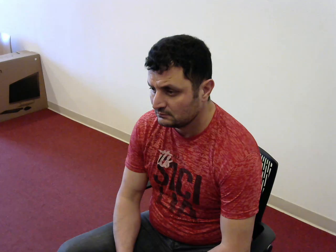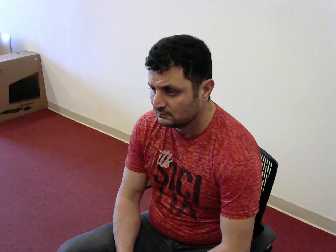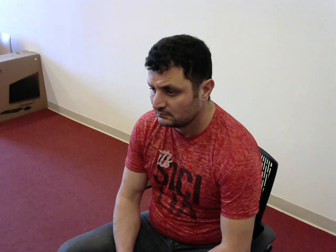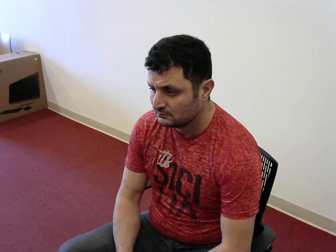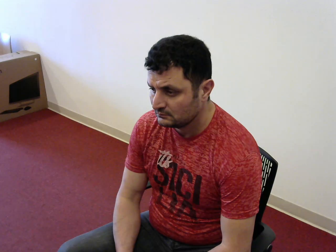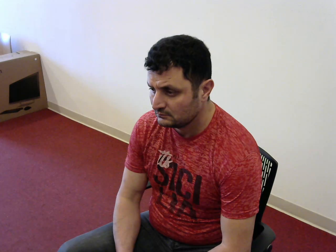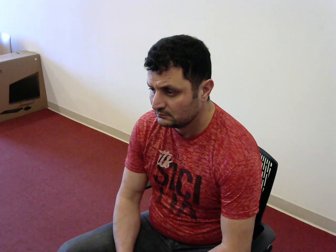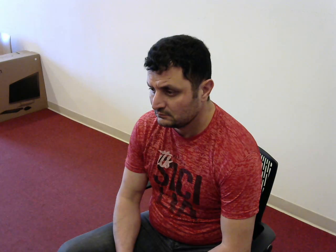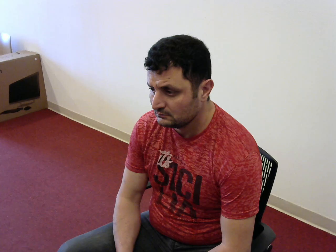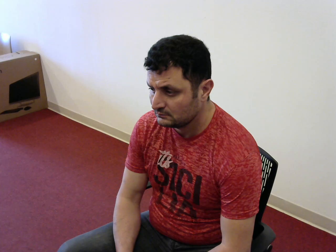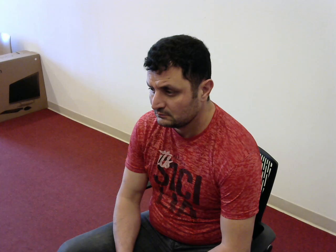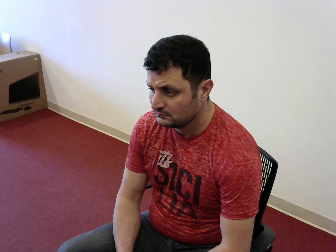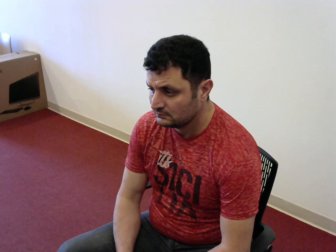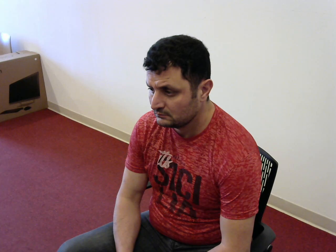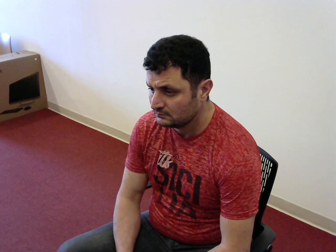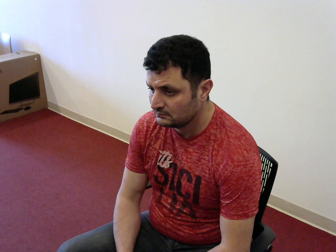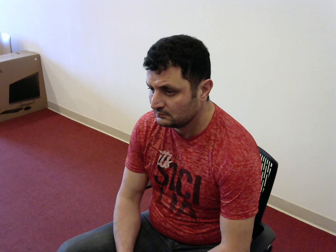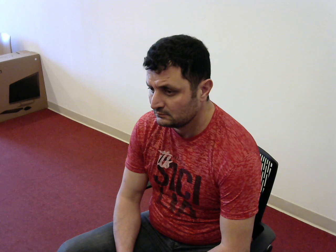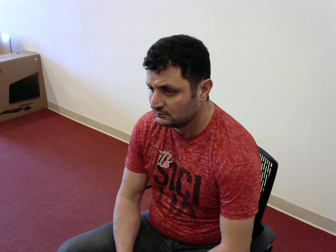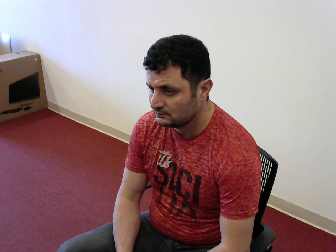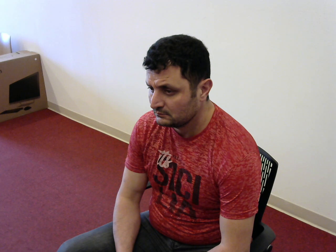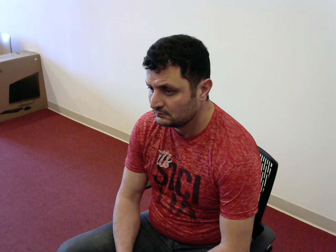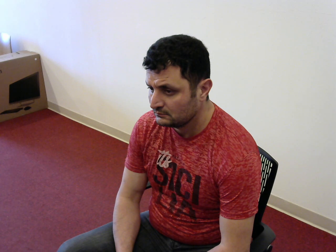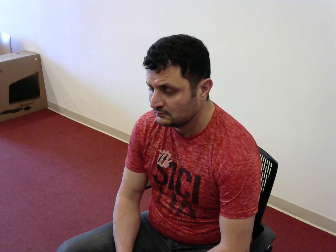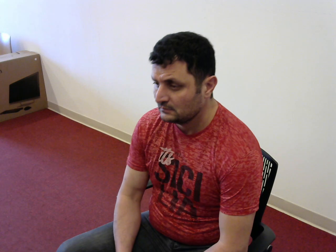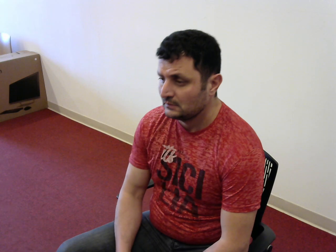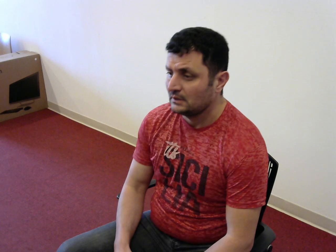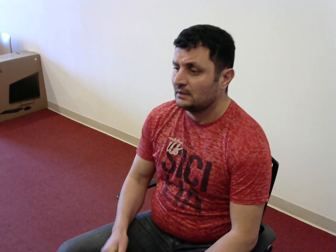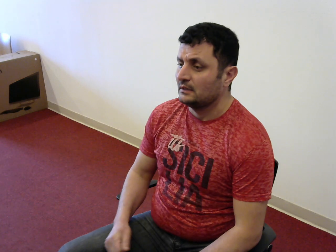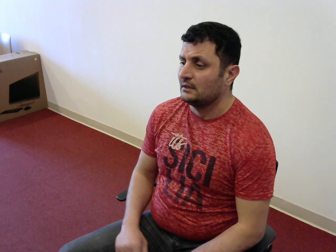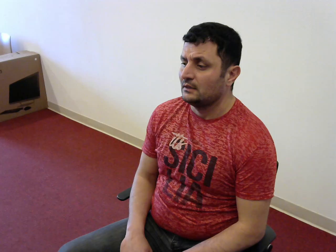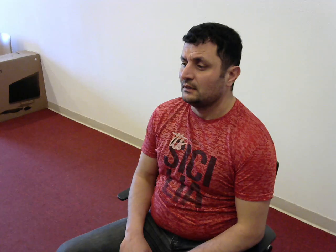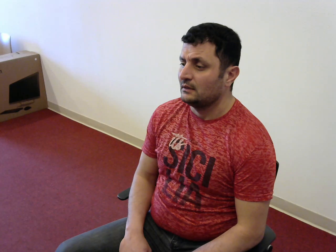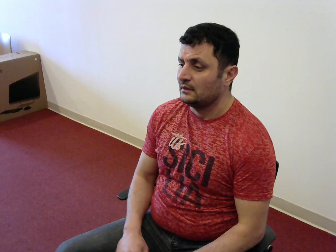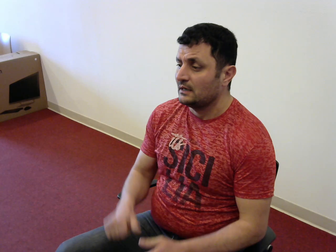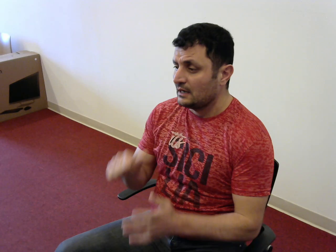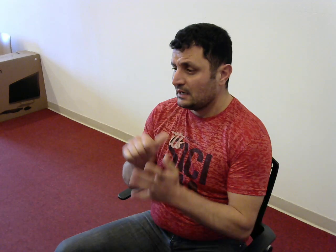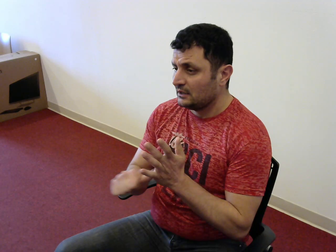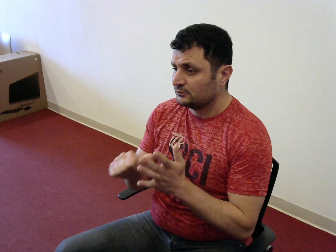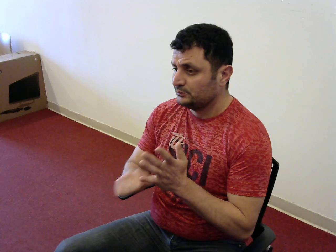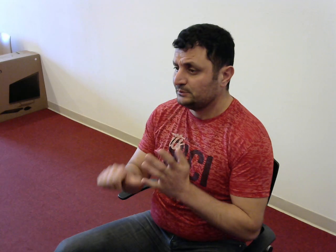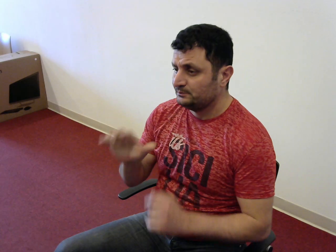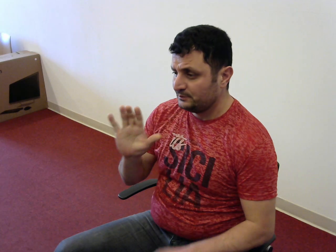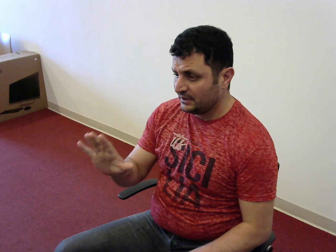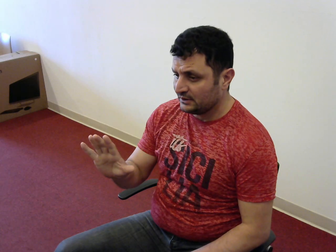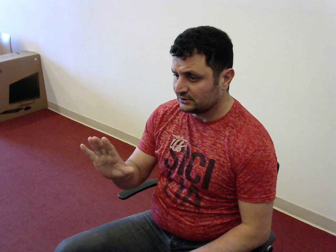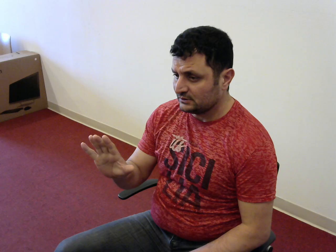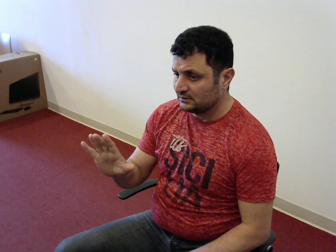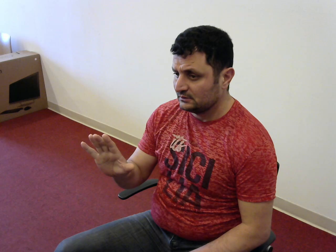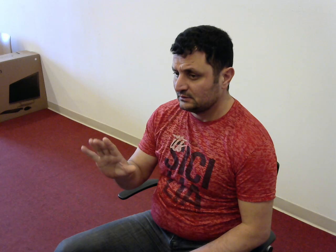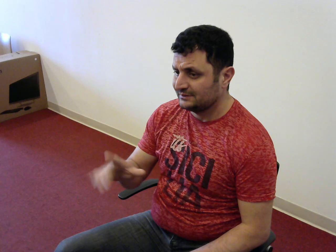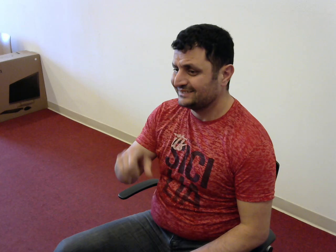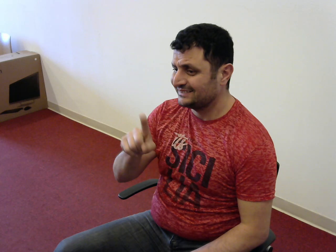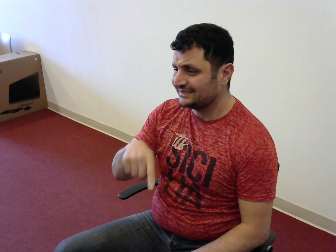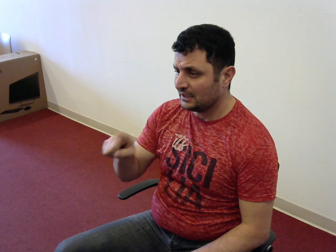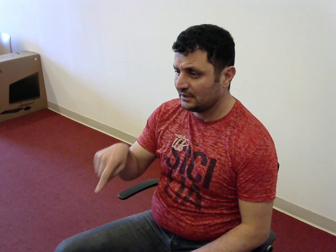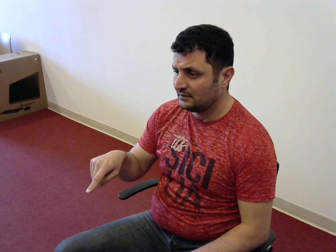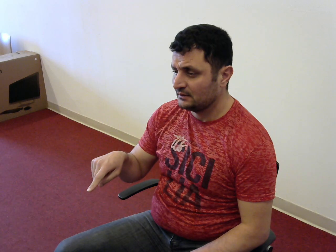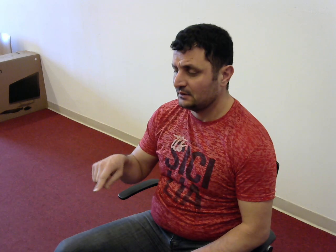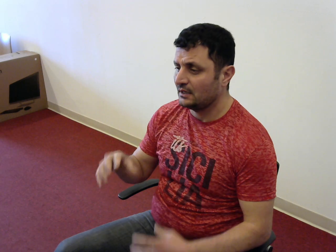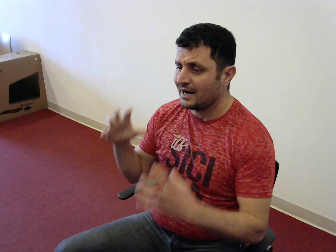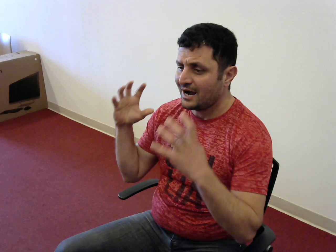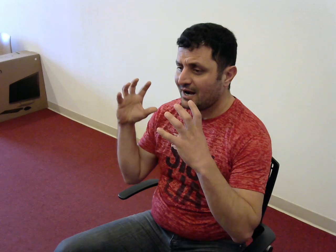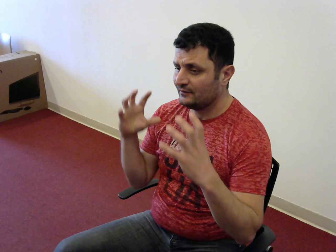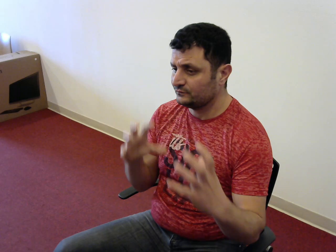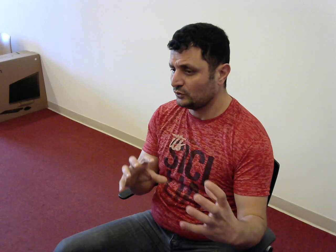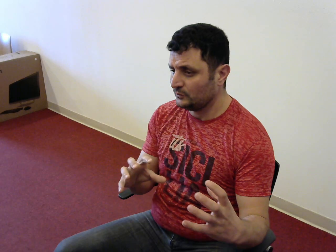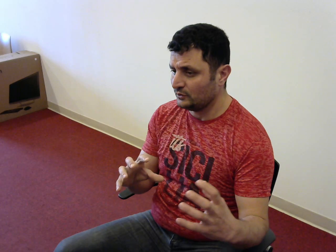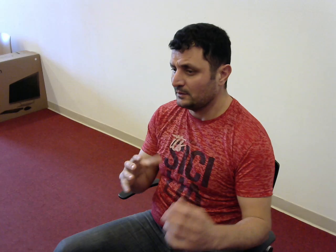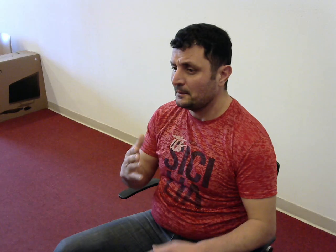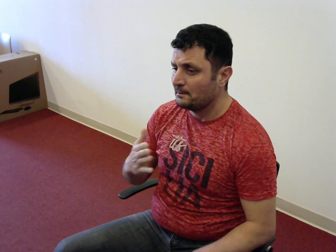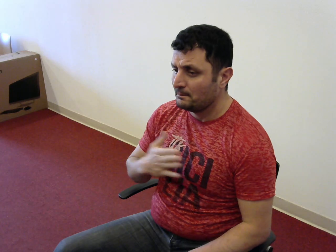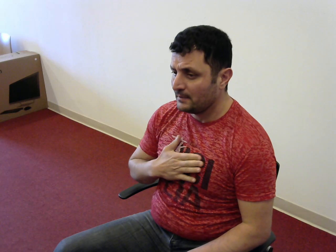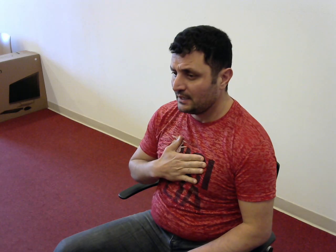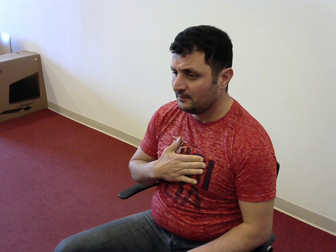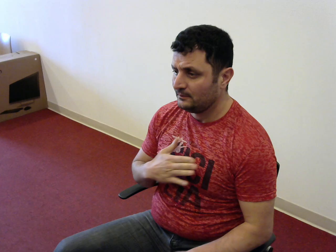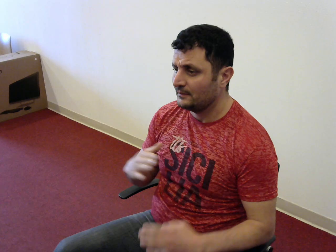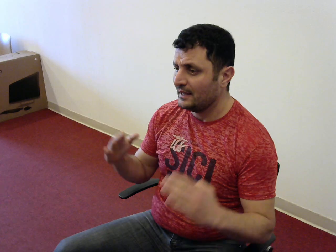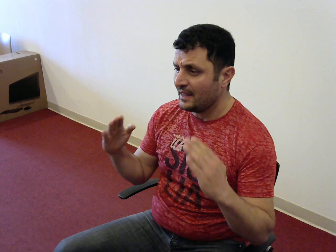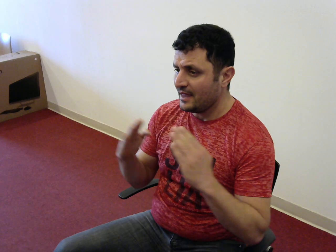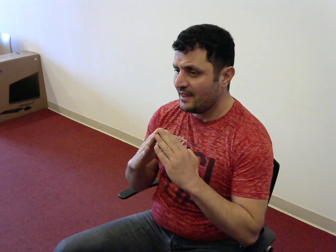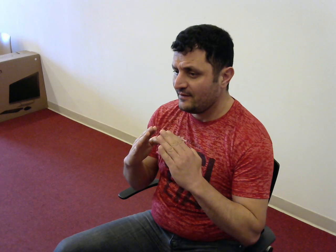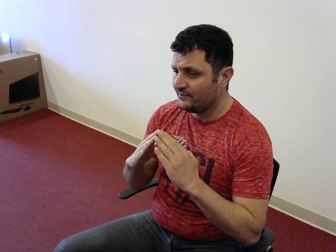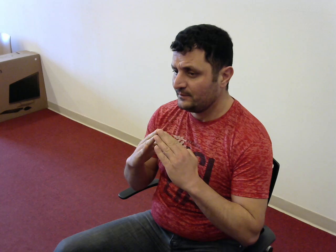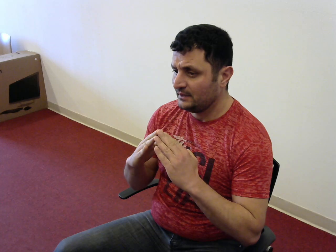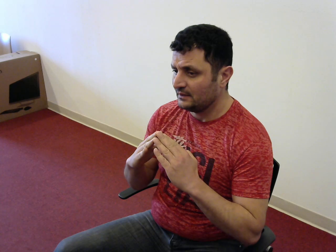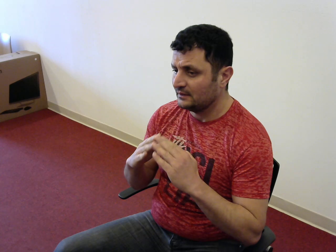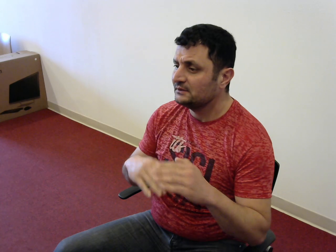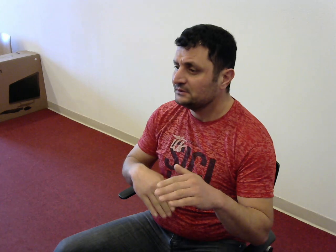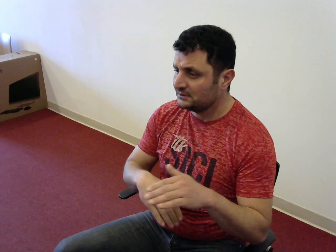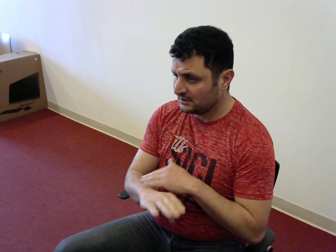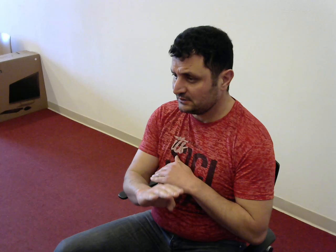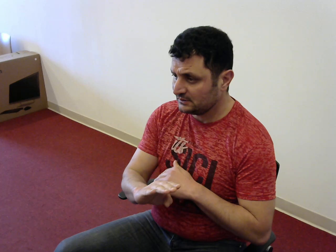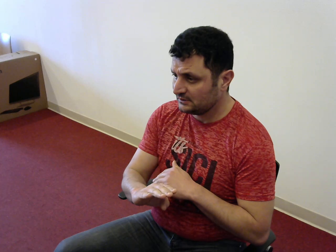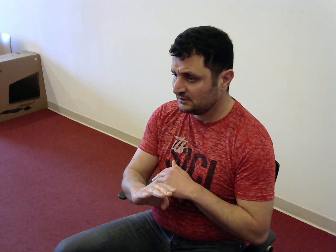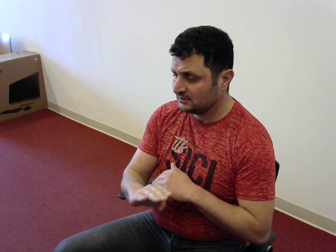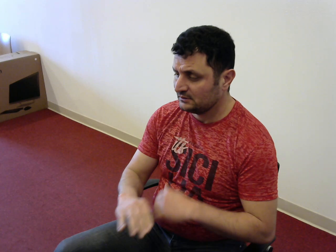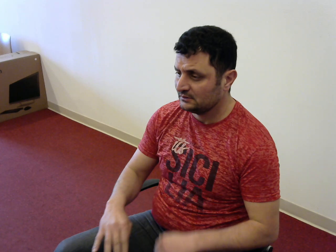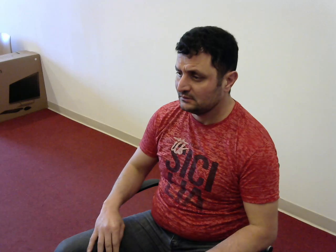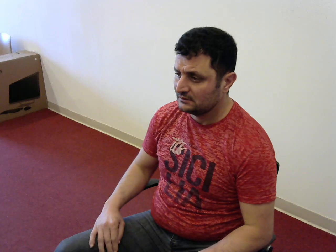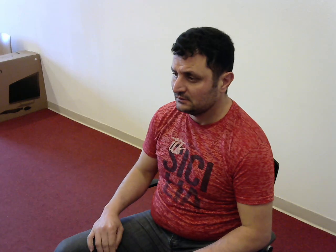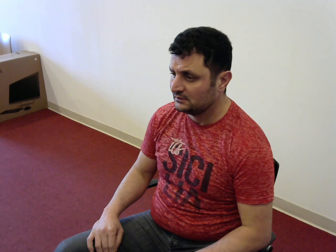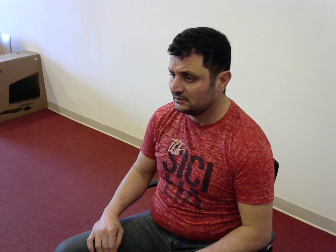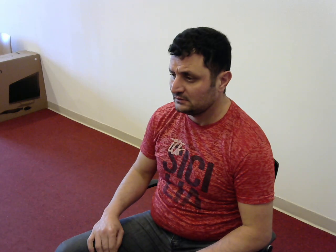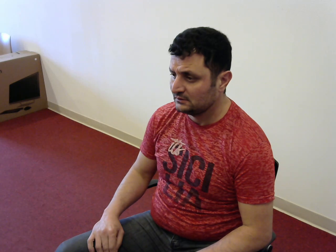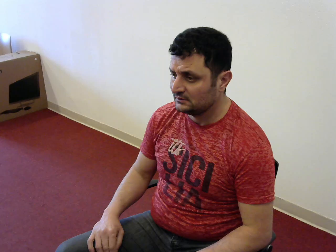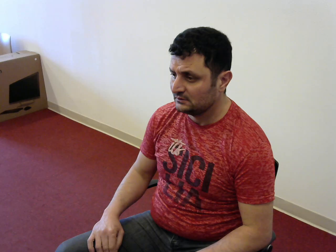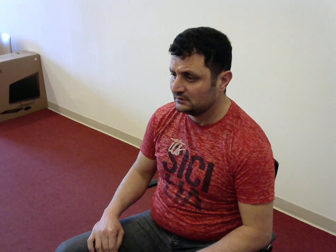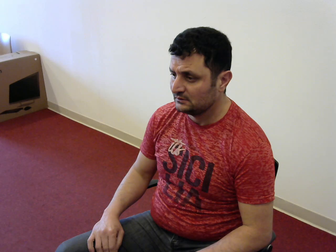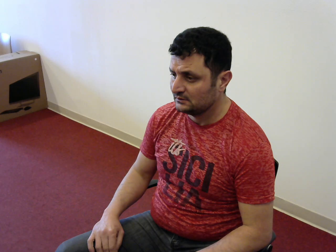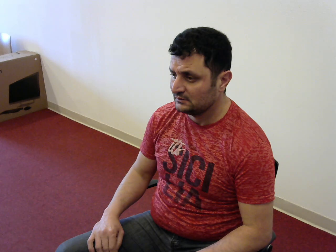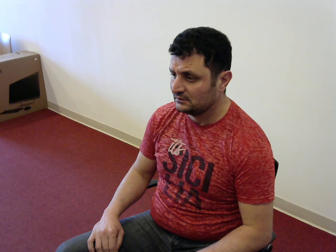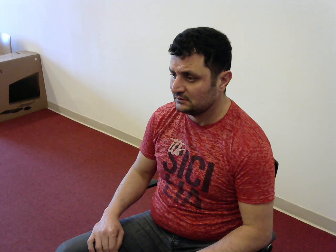65 saylı avtobus mənim evimə gedir